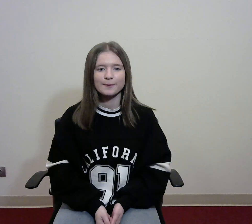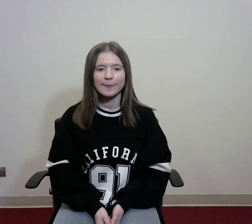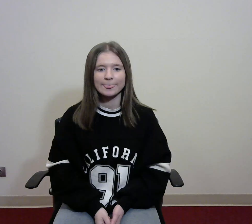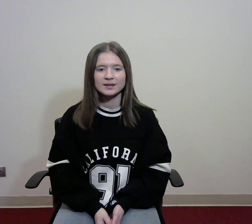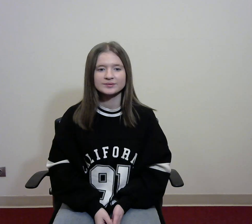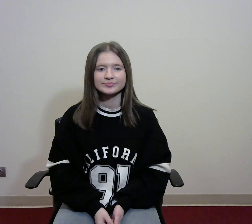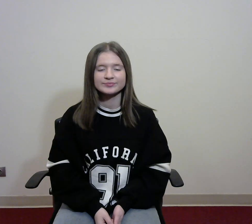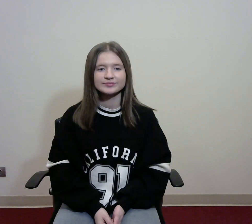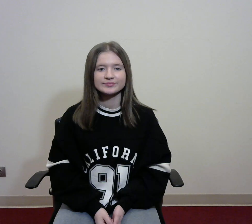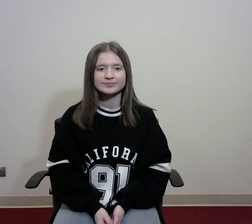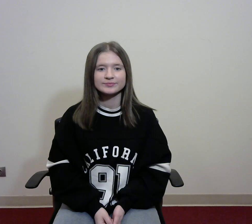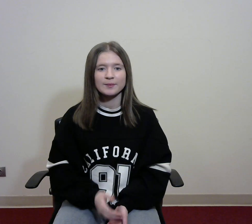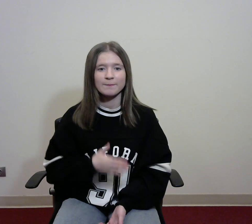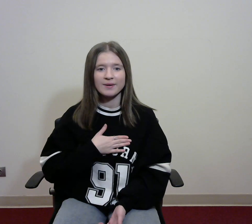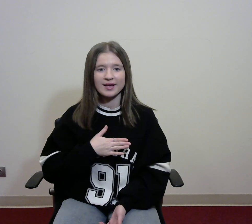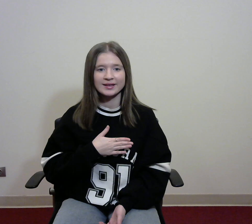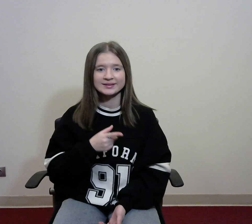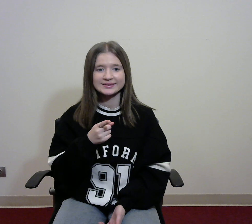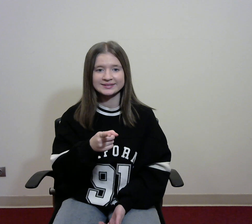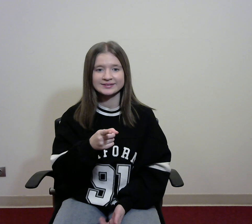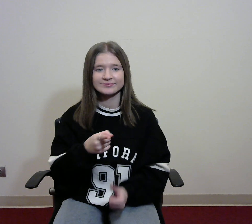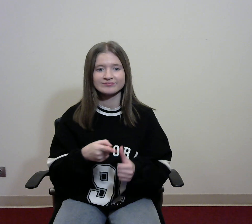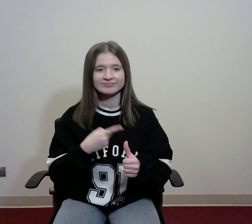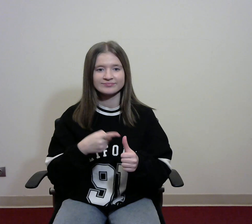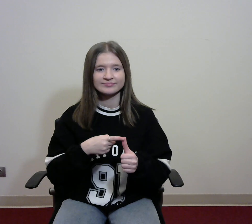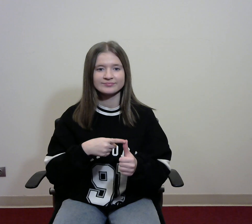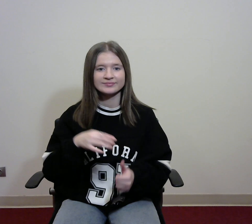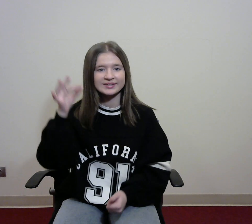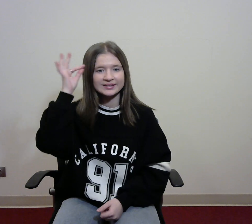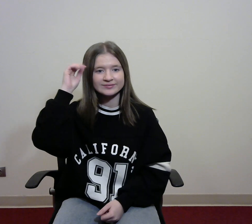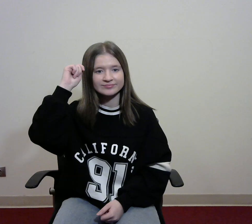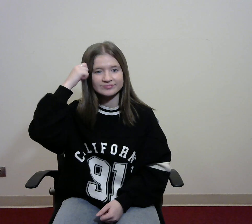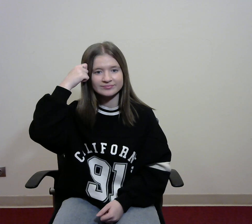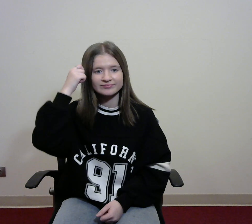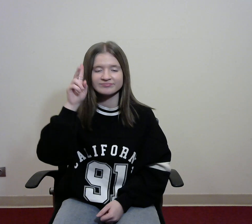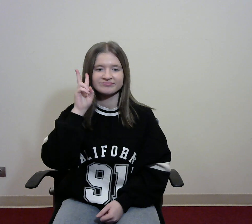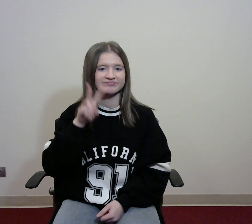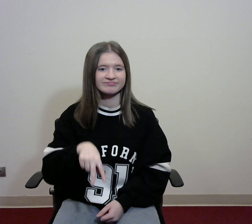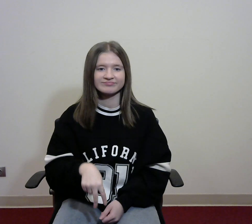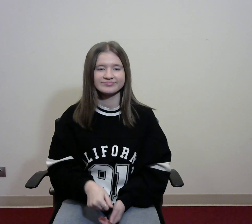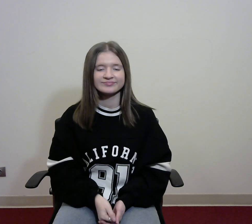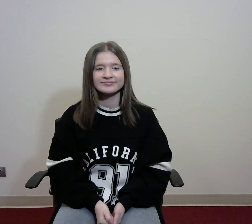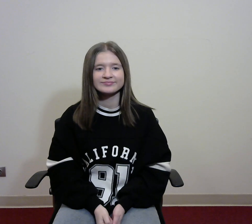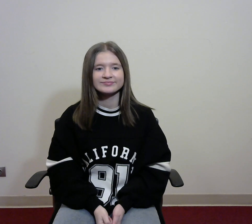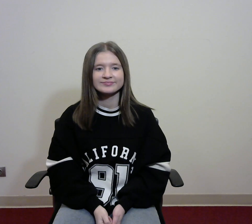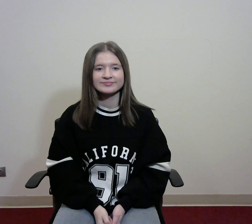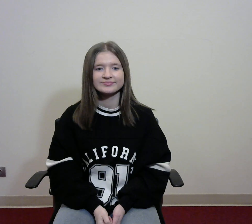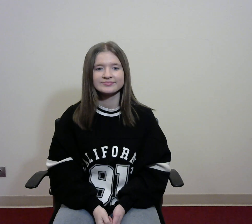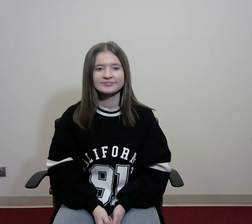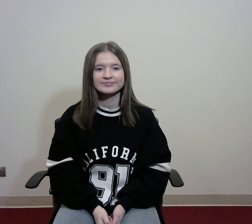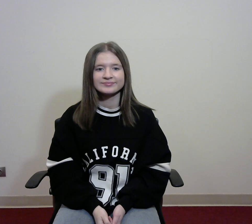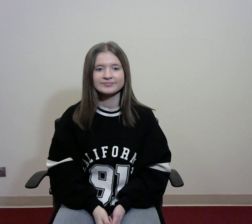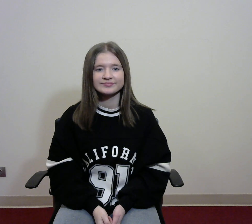Mən sənin adını yadımda saxlaya bilmirəm